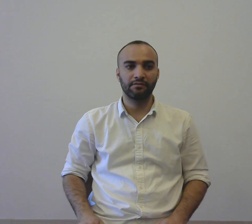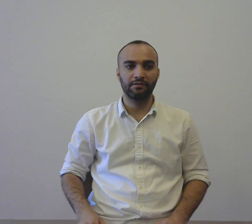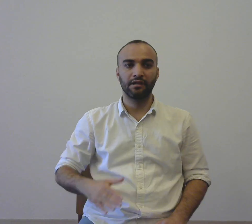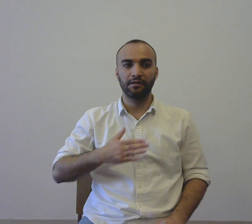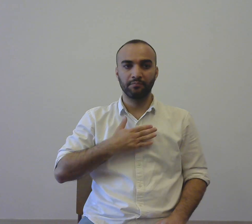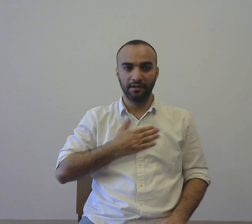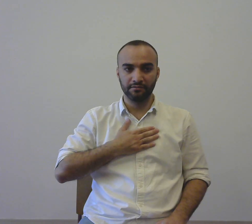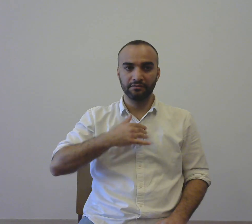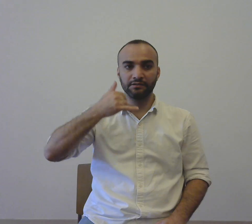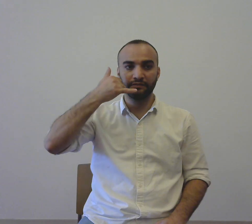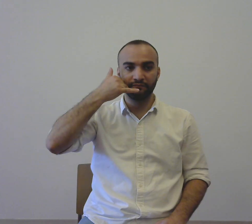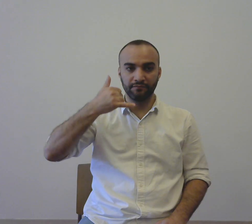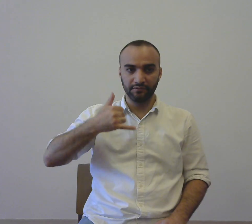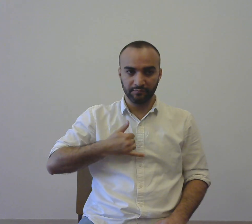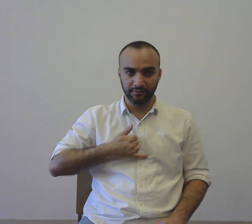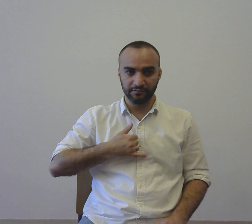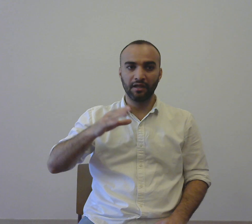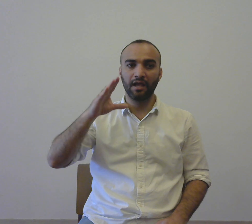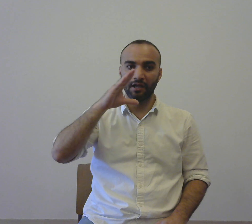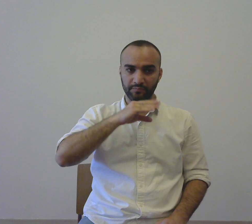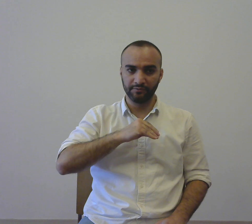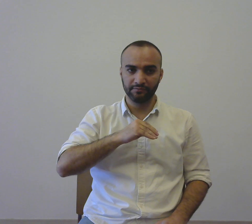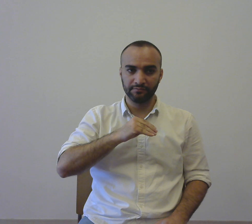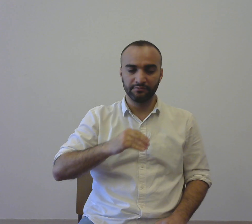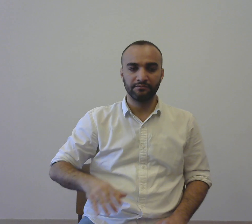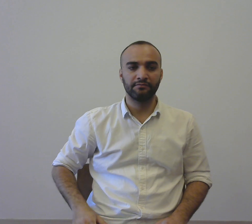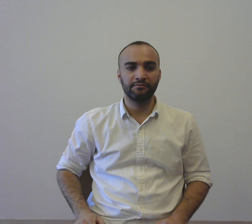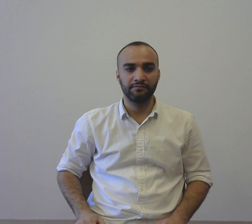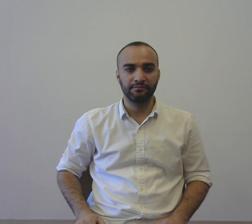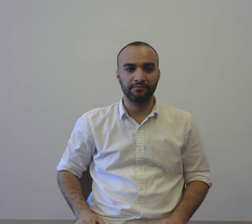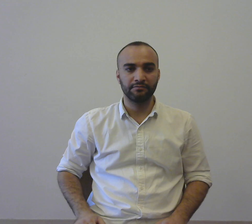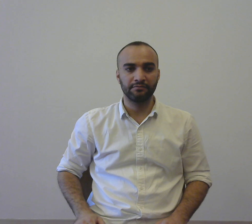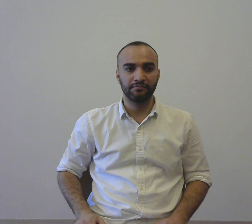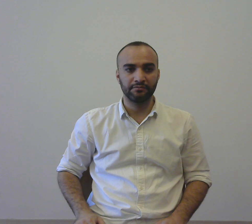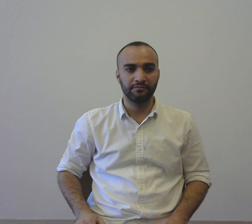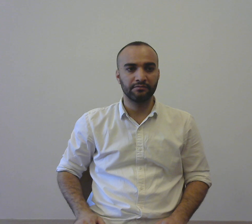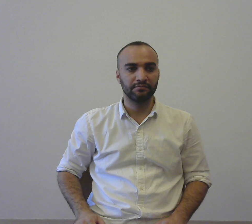Mən zəng edə bilərəmmi?